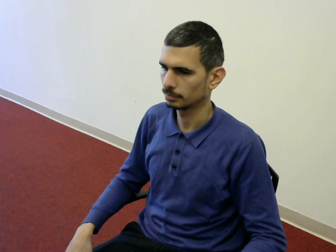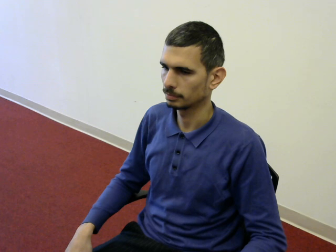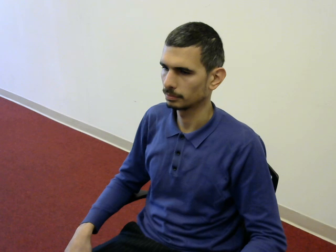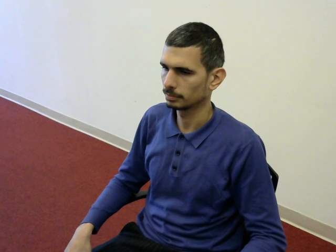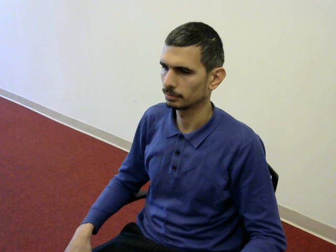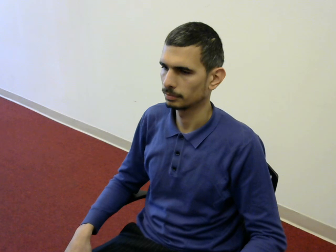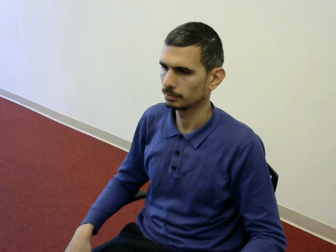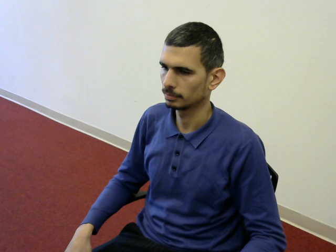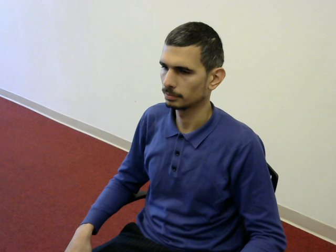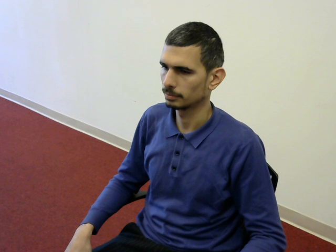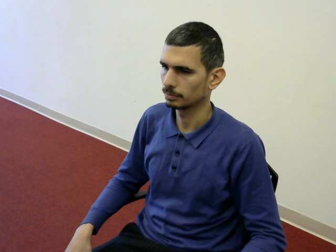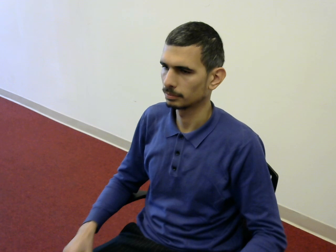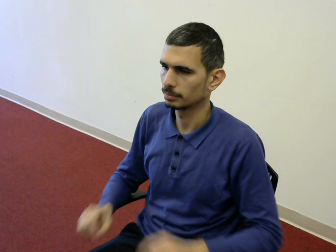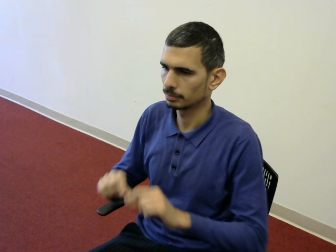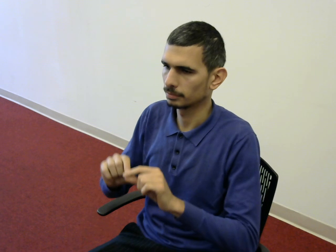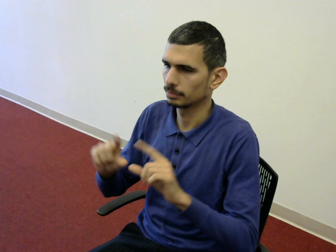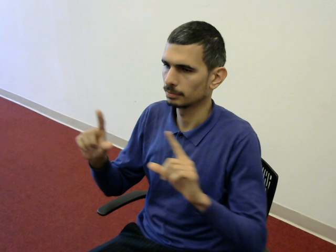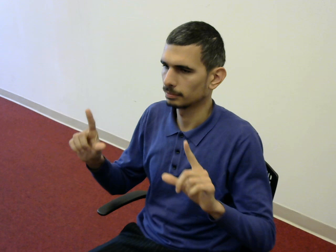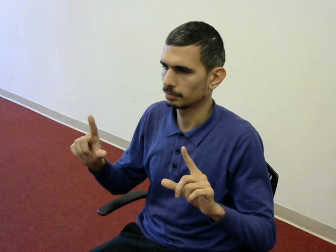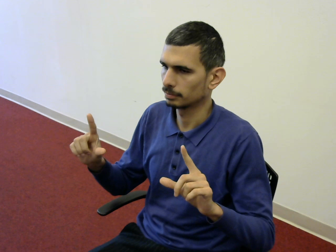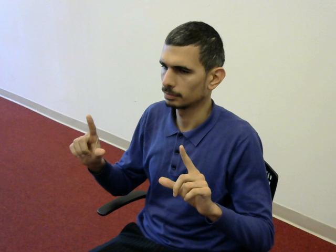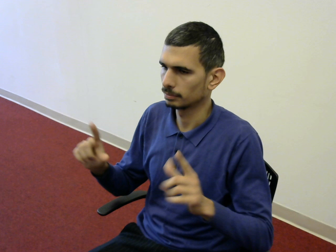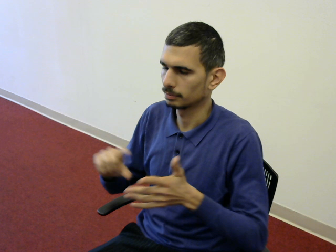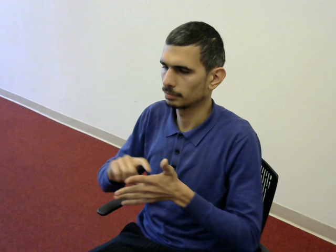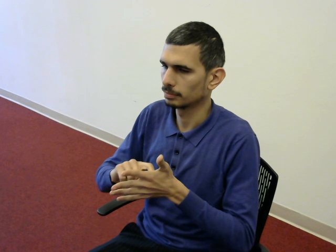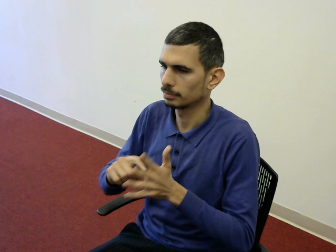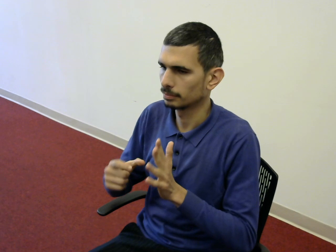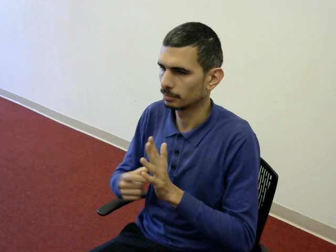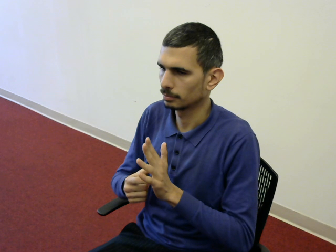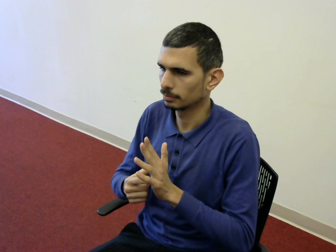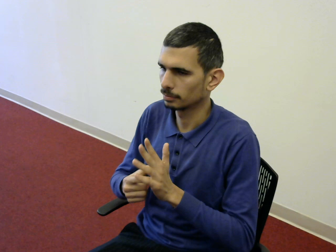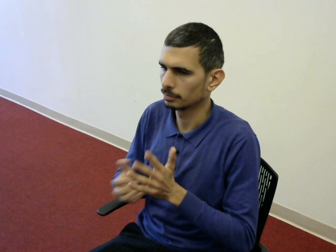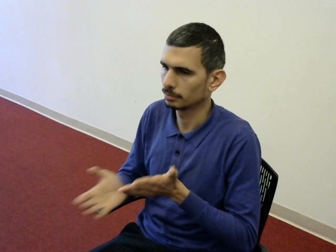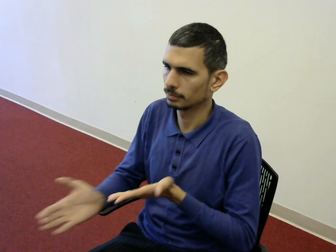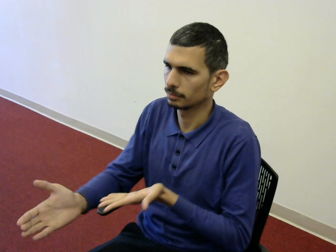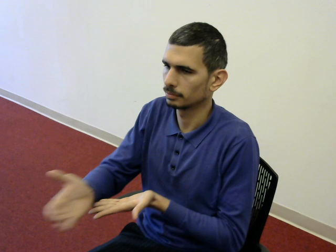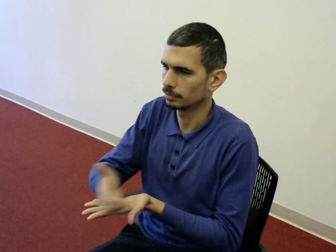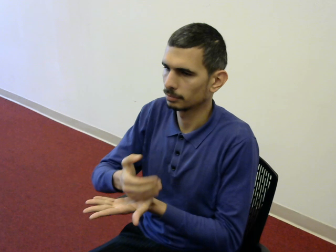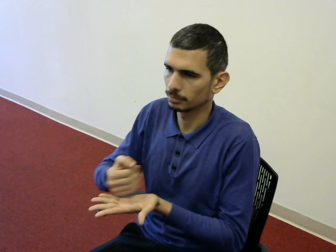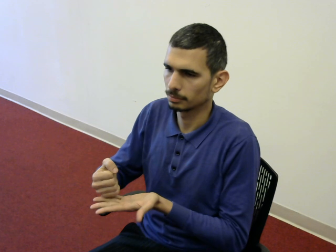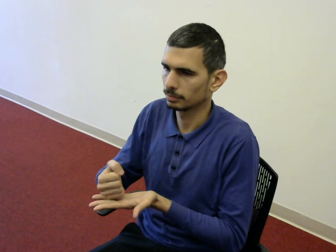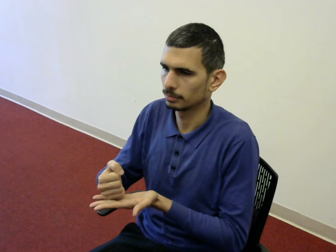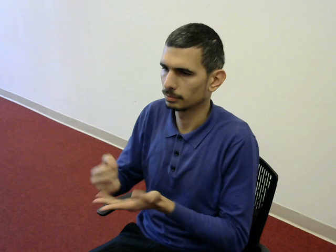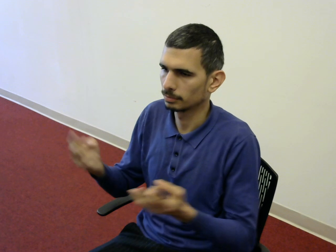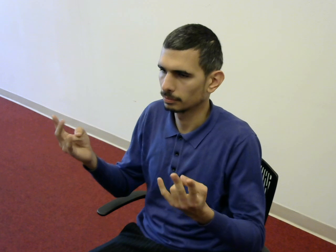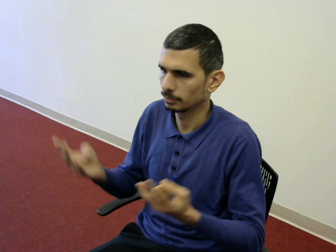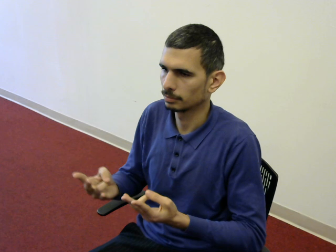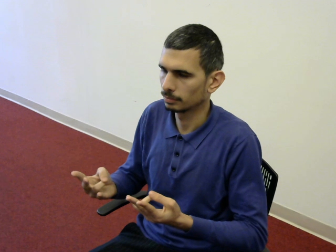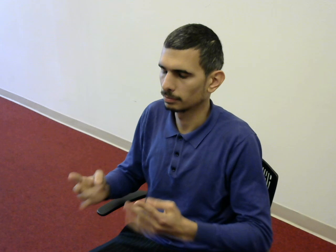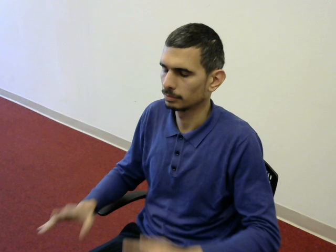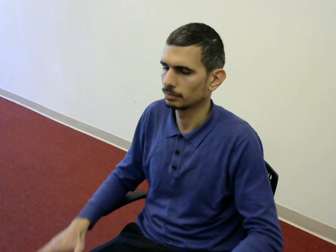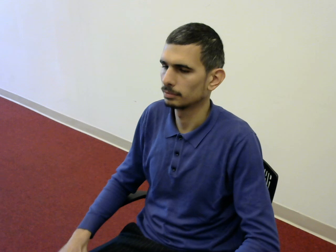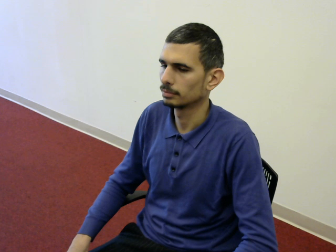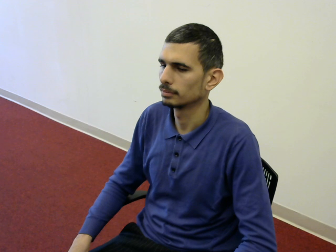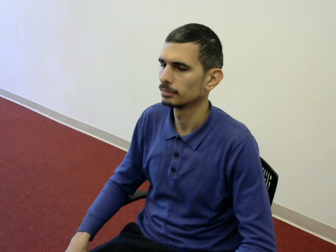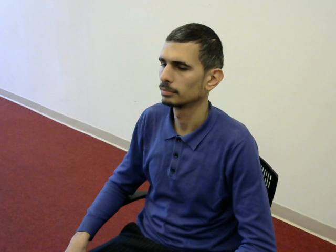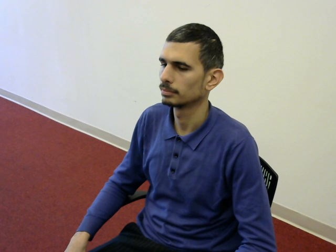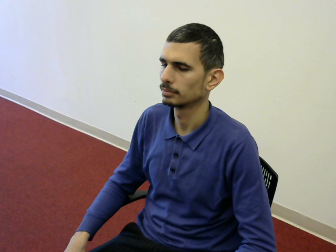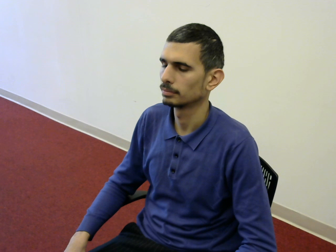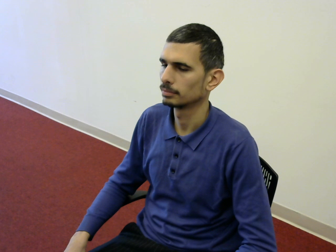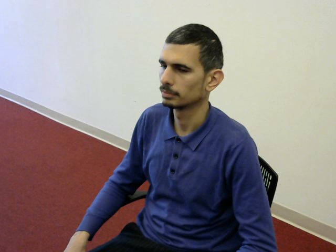Məktəbdə otaqları yığışdırmaq lazımdır